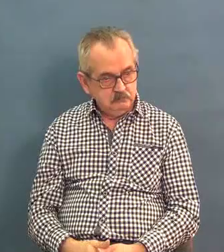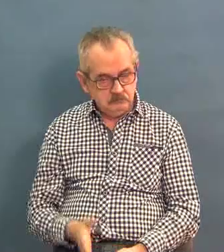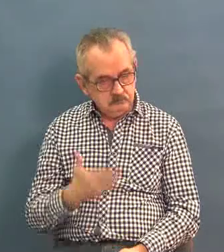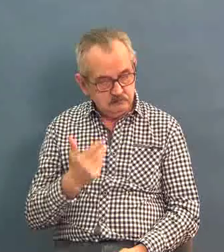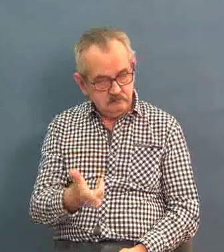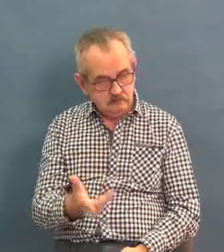Tu nie ma.